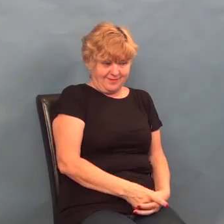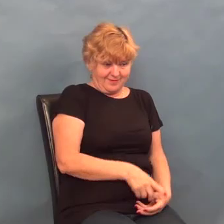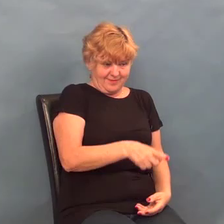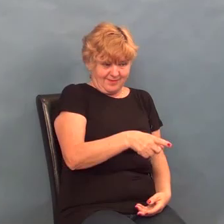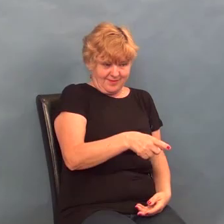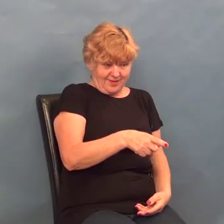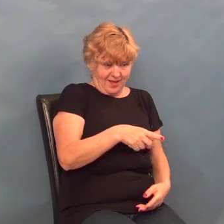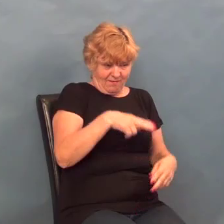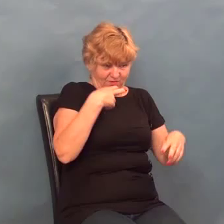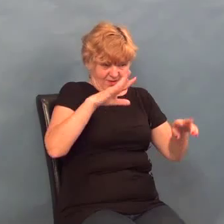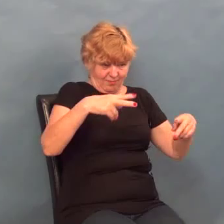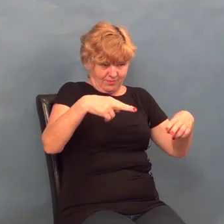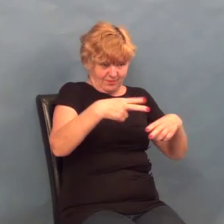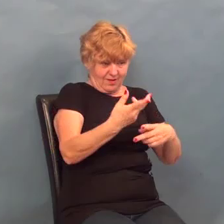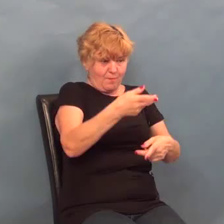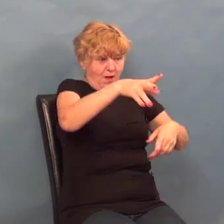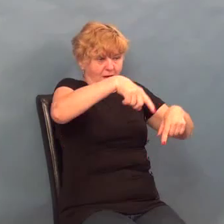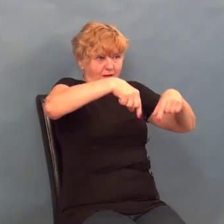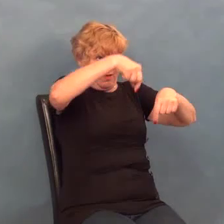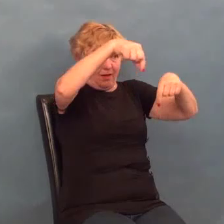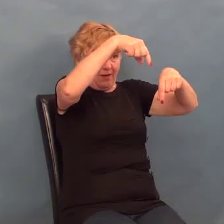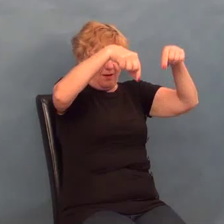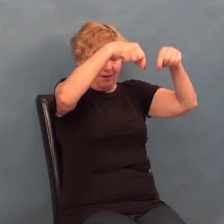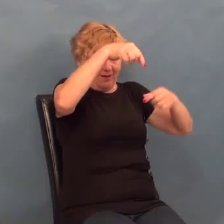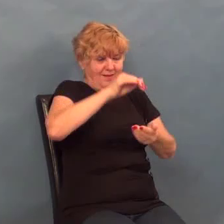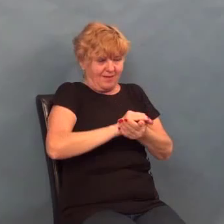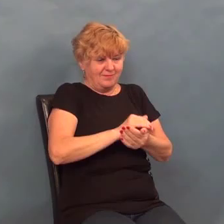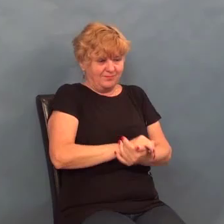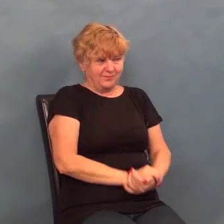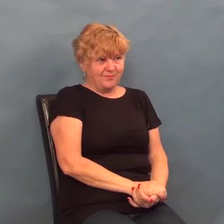Dziwna woda. Na grillu robi się hamburgery.